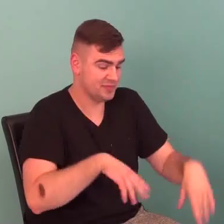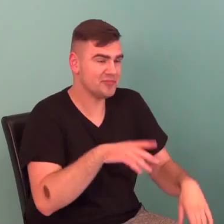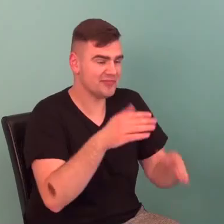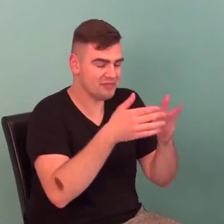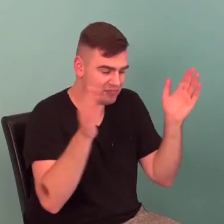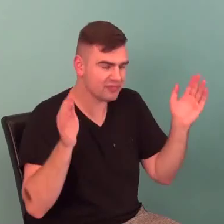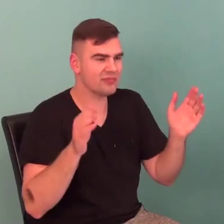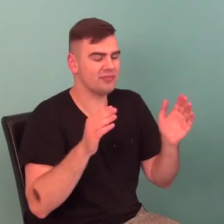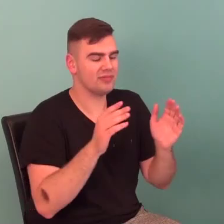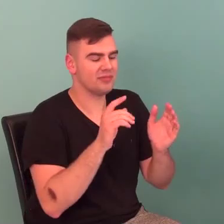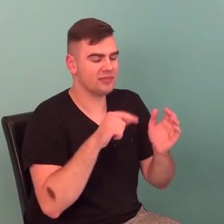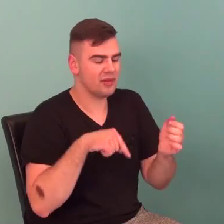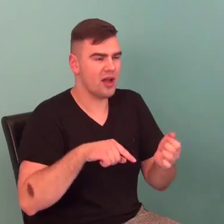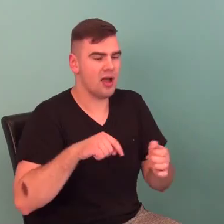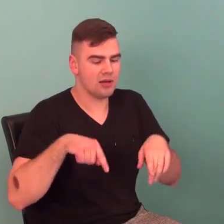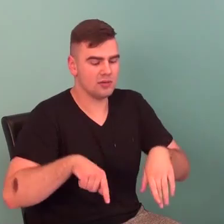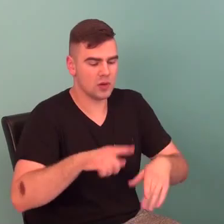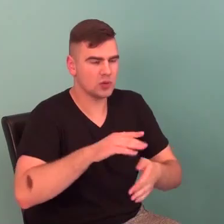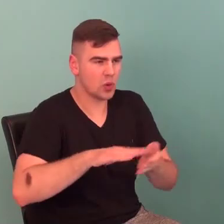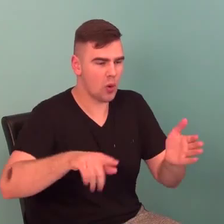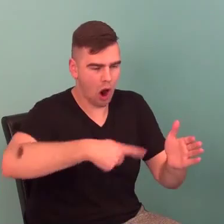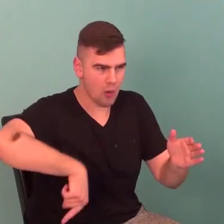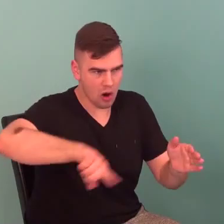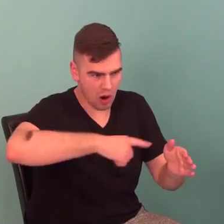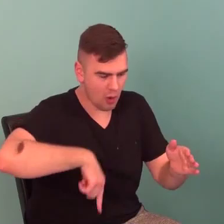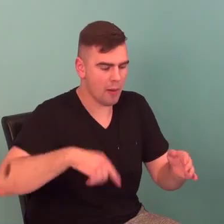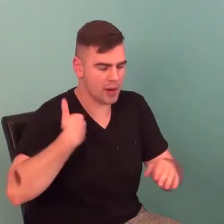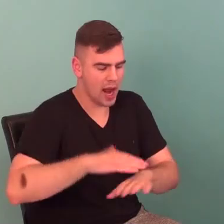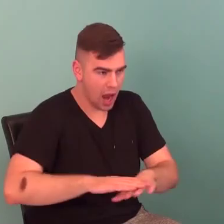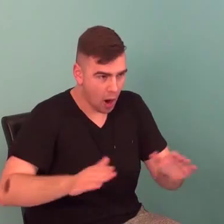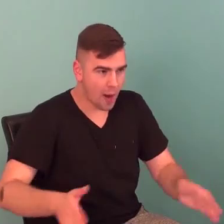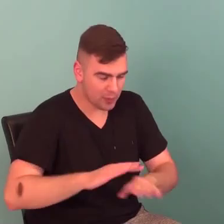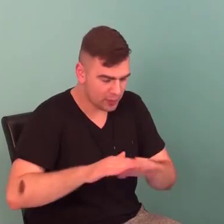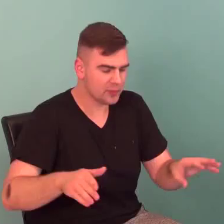Jest okrągły stół, a na nim biały obrus.